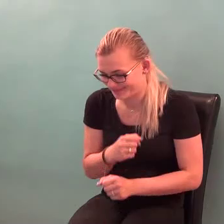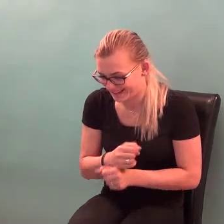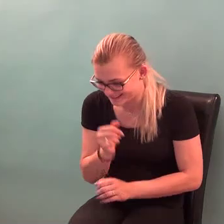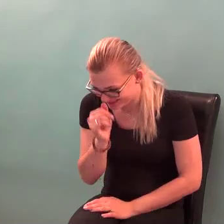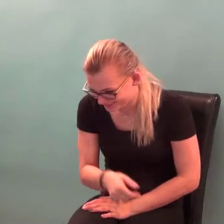Nie mogę.